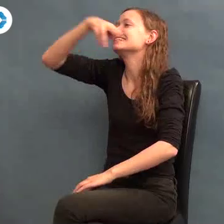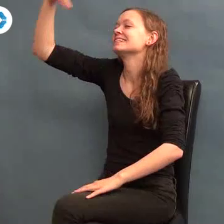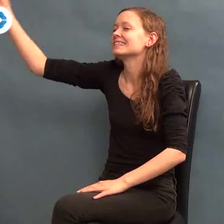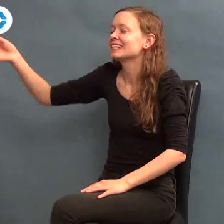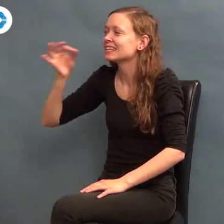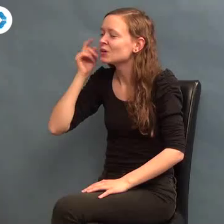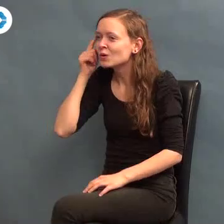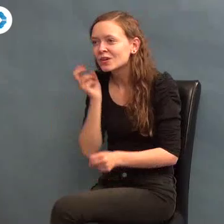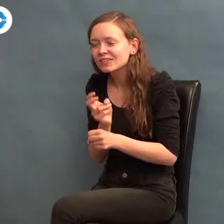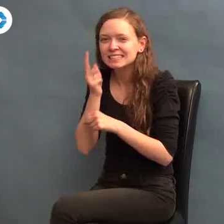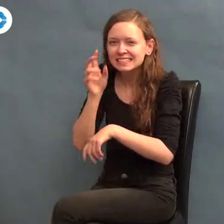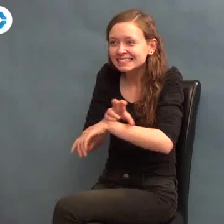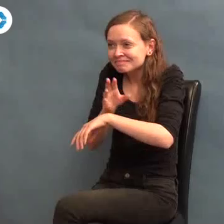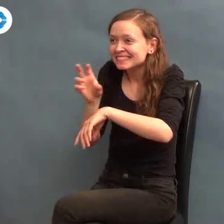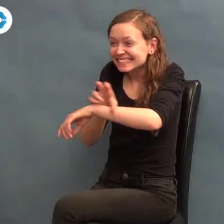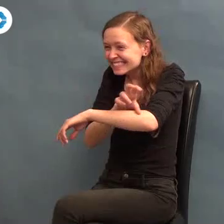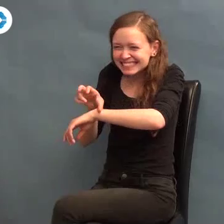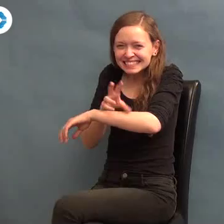Kot myślał: kurwa, jak dostać się do ptaszka.